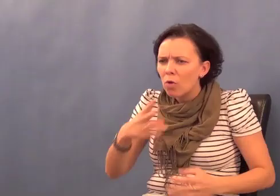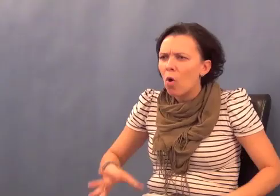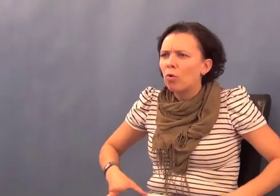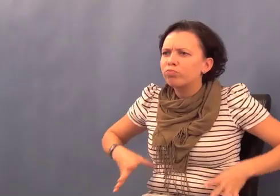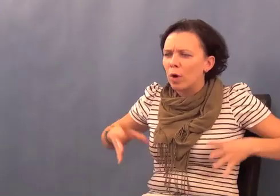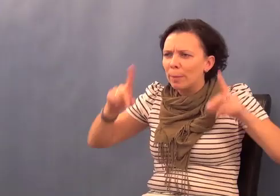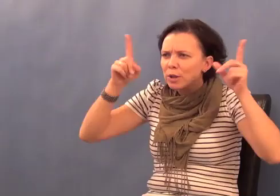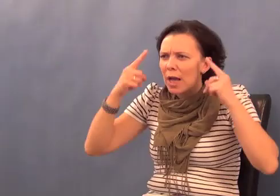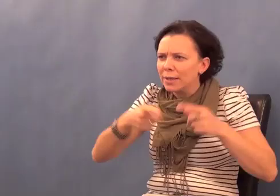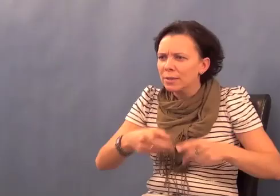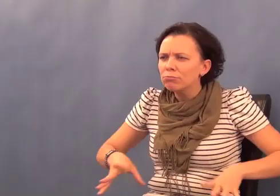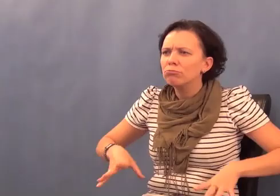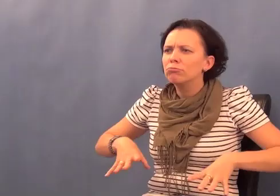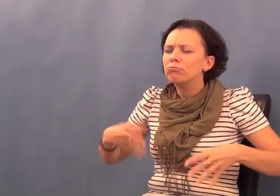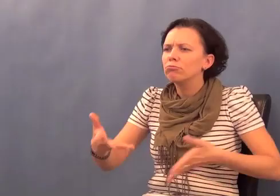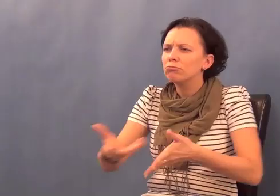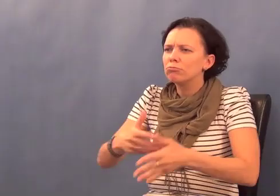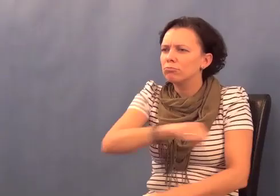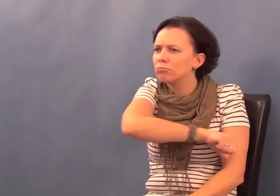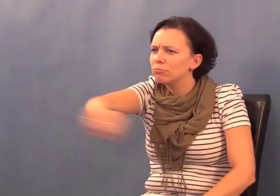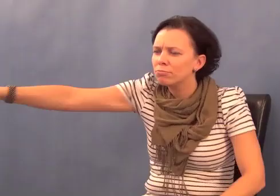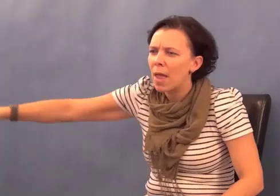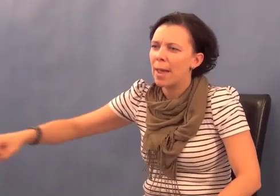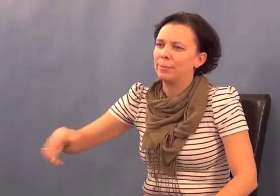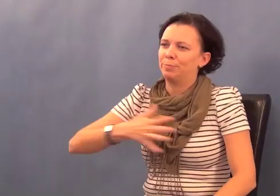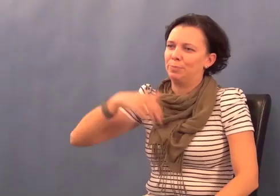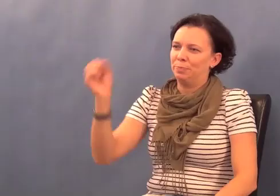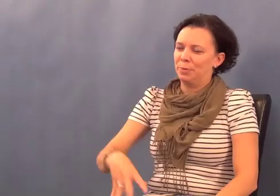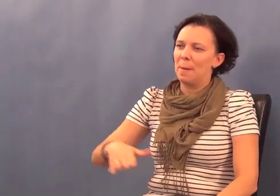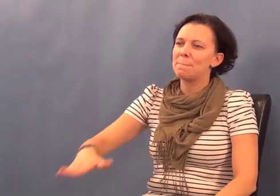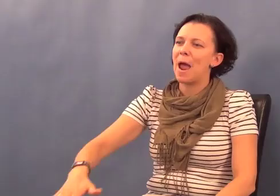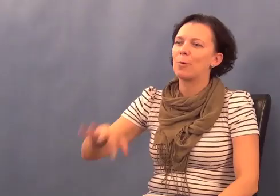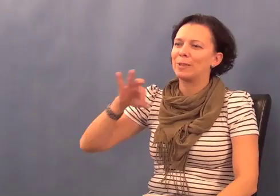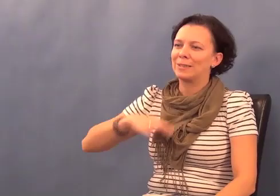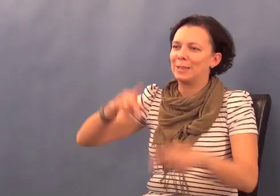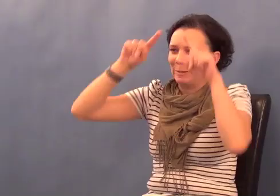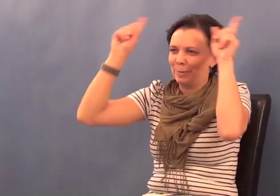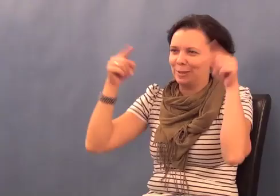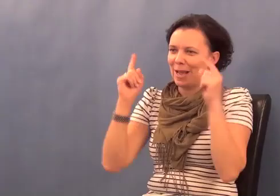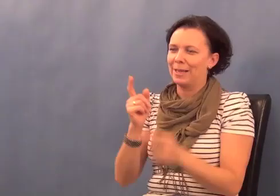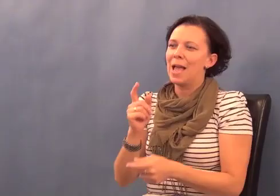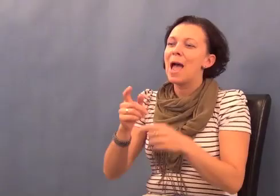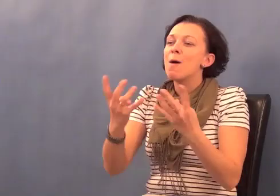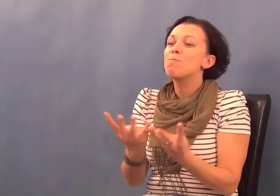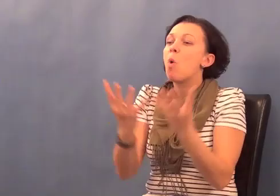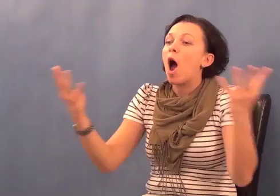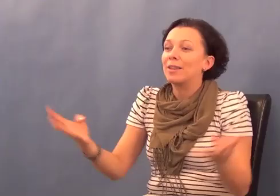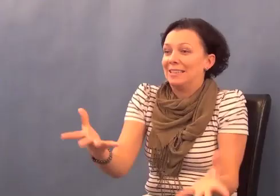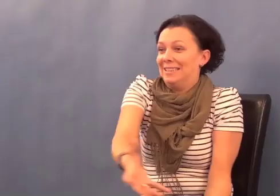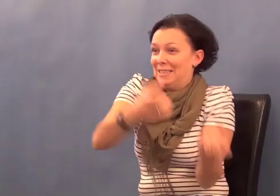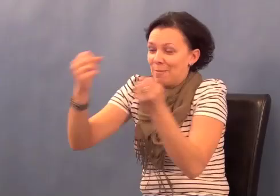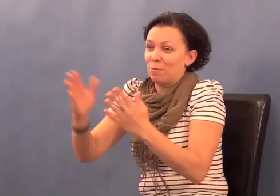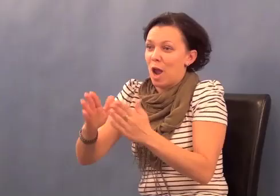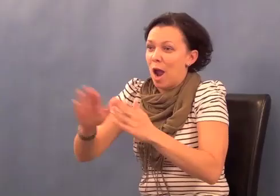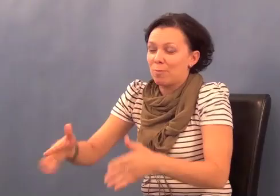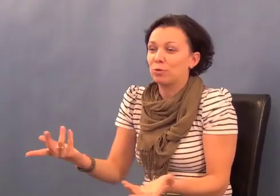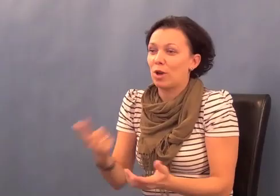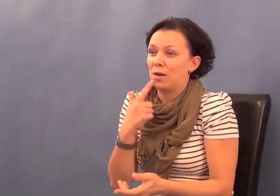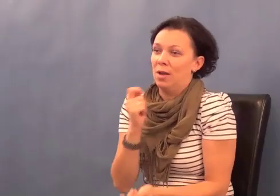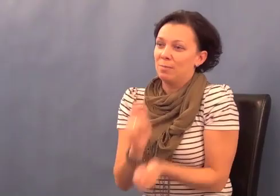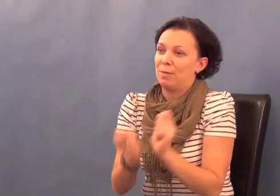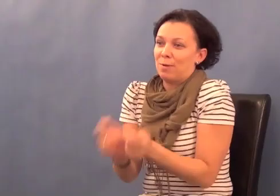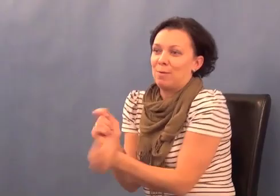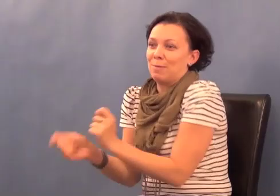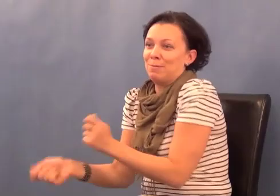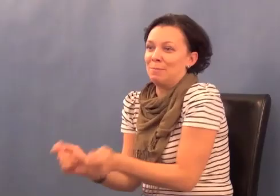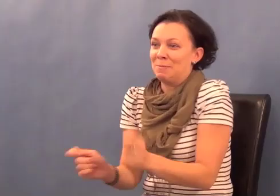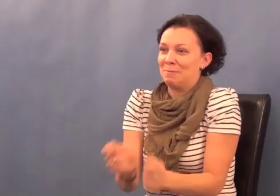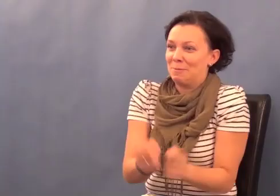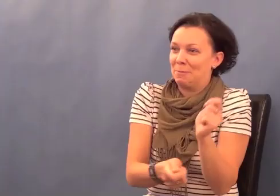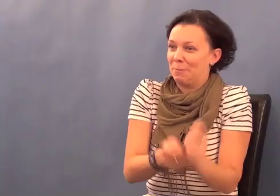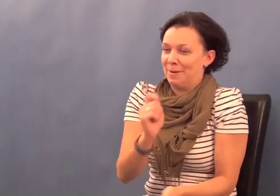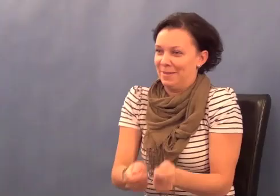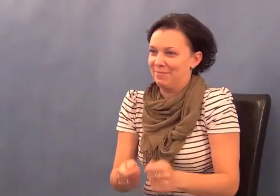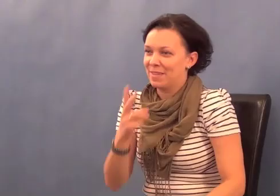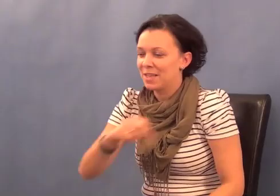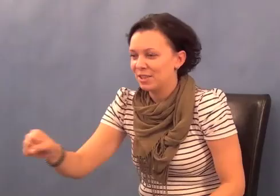Tata Myszka Miki wkurzył się, idzie, otwiera drzwi, patrzy, że to mały syn zabrał płot do domu, po to, żeby grać na nim jak na perkusji.